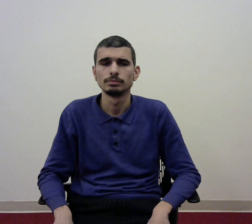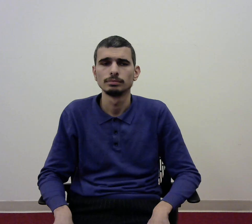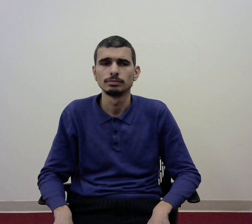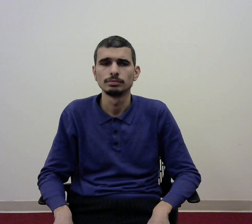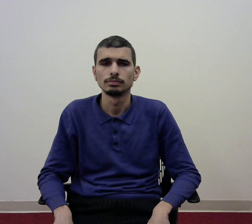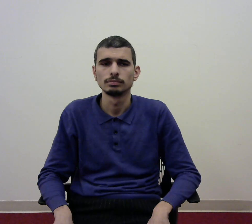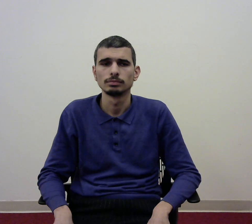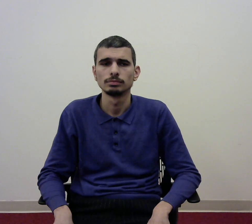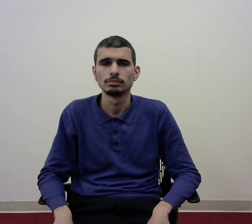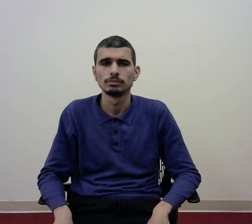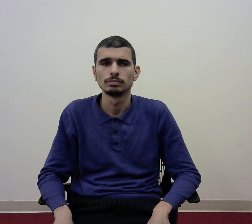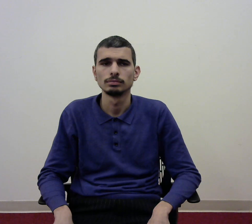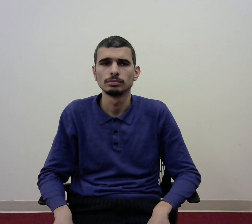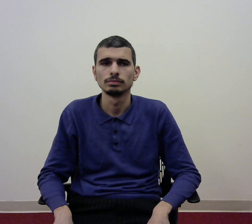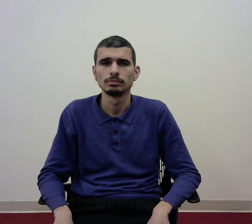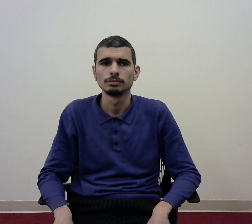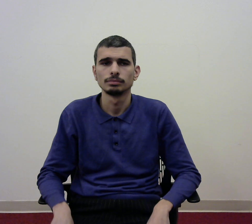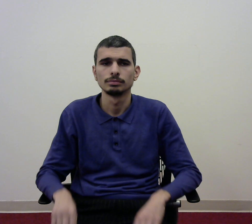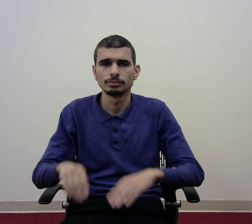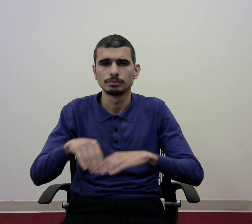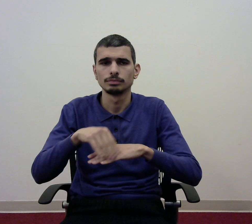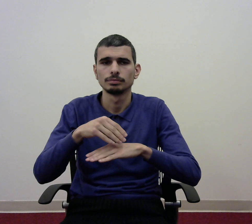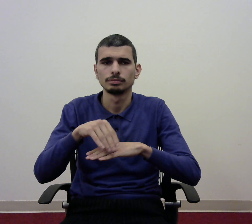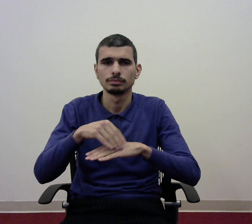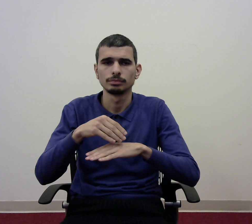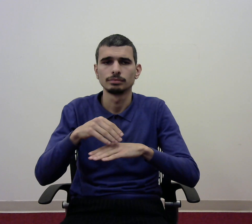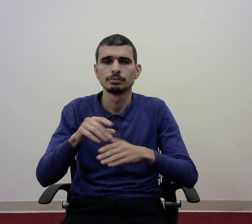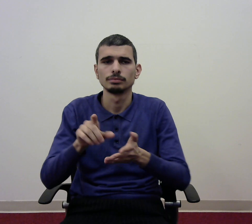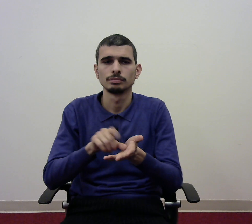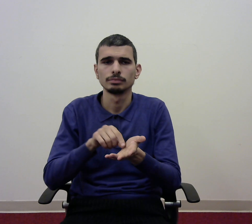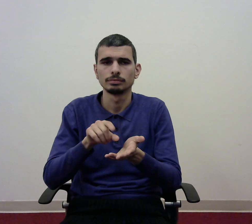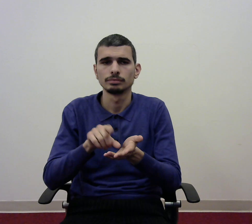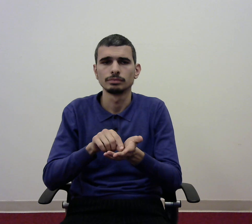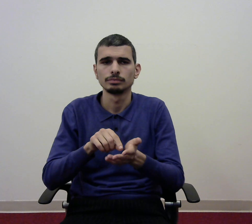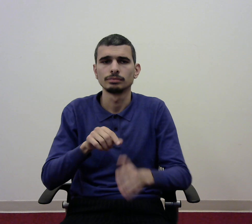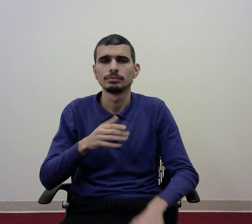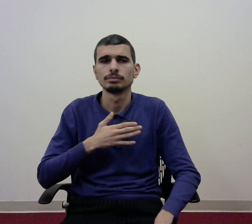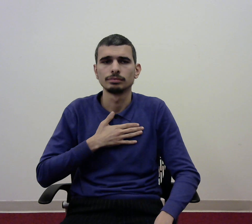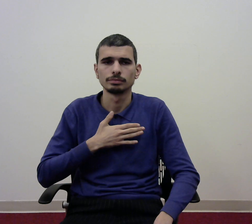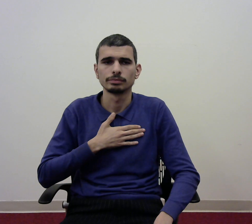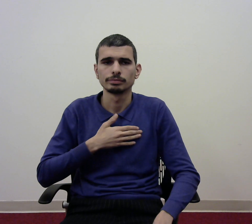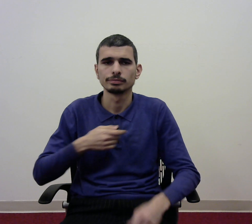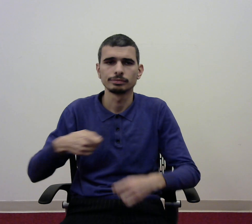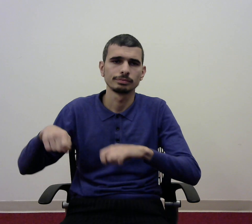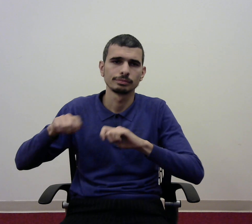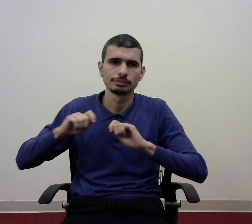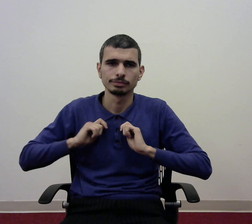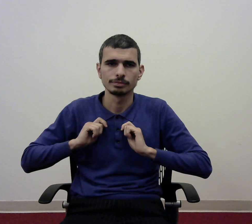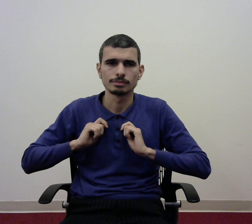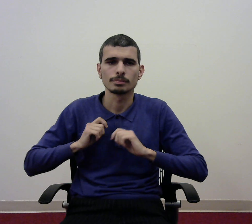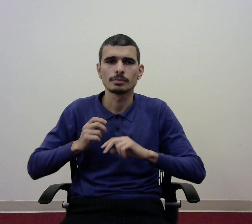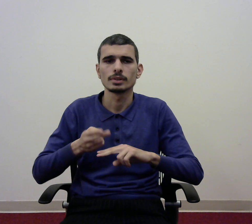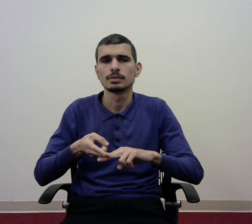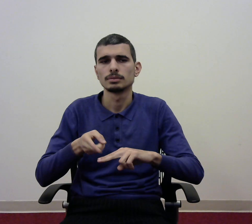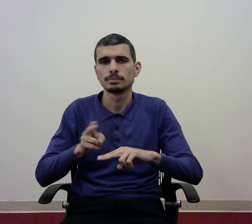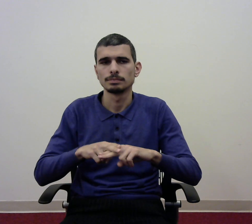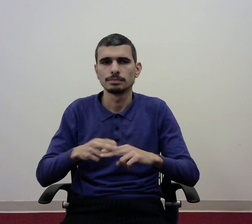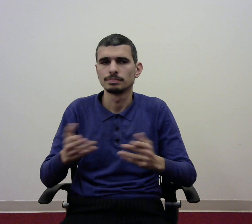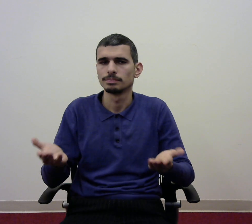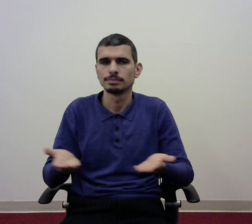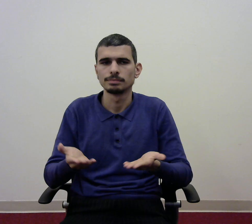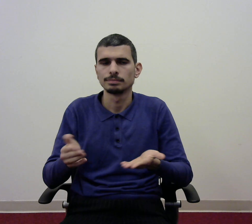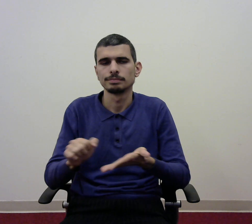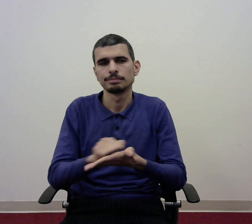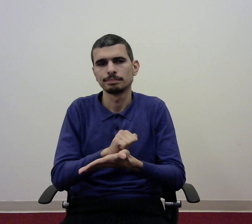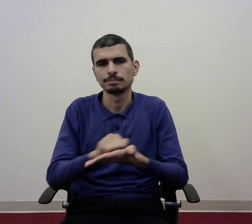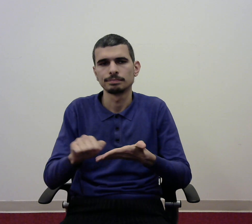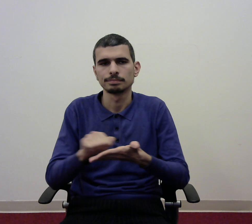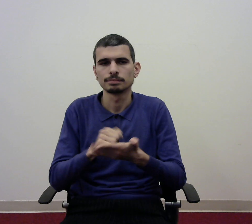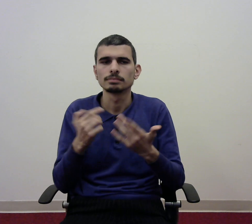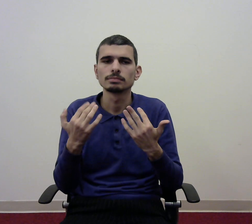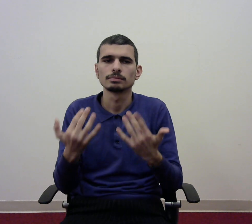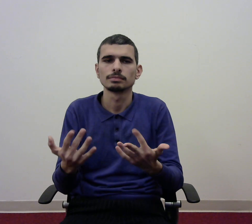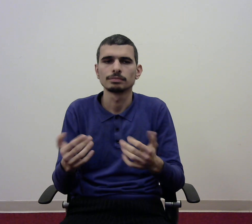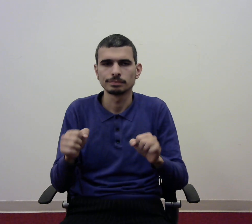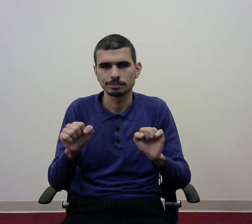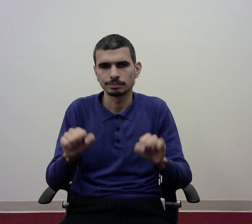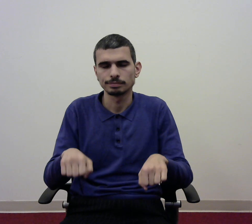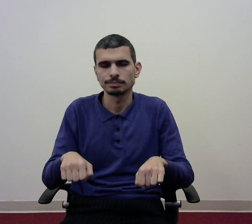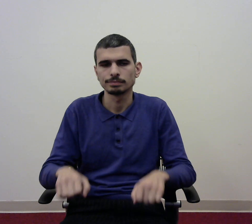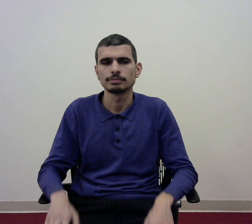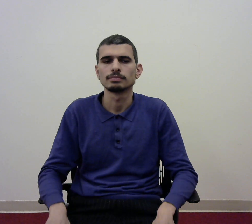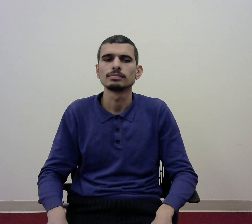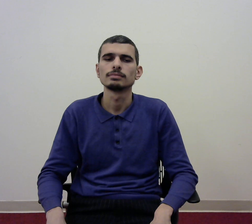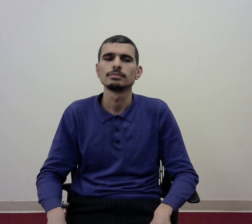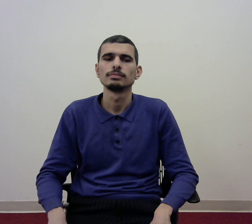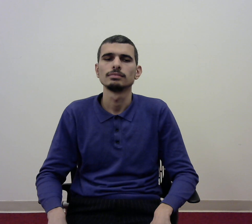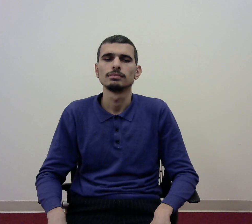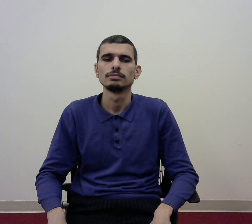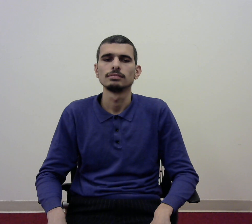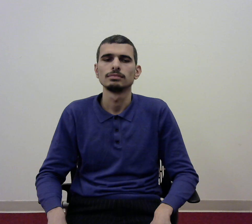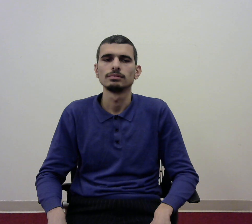Yoldaşımın pensiyasını mənə köçürmək üçün hansı sənədlər tələb olunur?